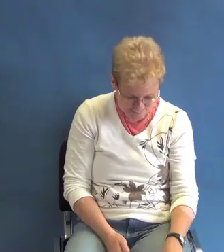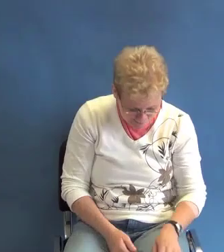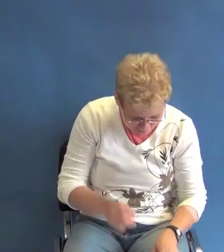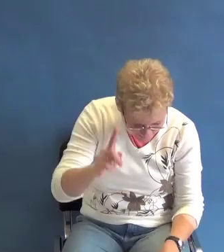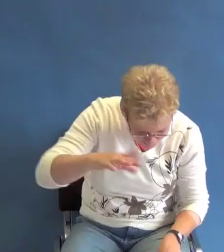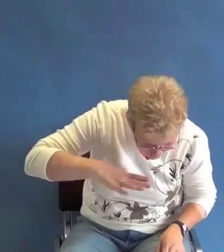Poczekaj, jest jedno wolne.